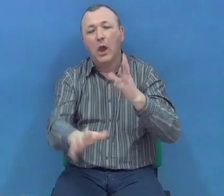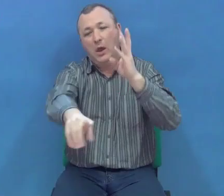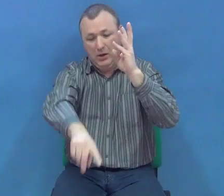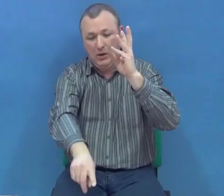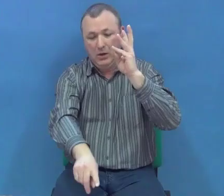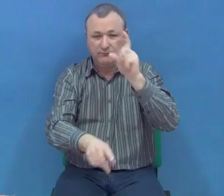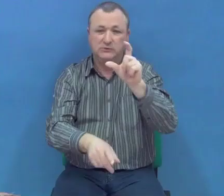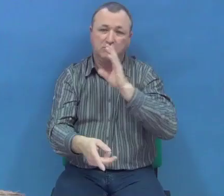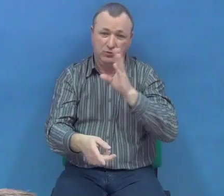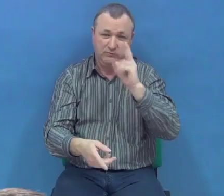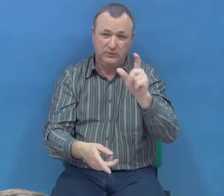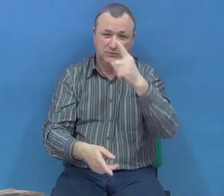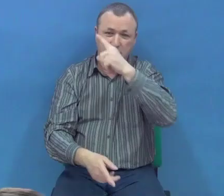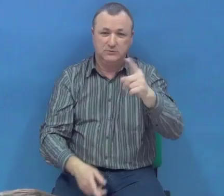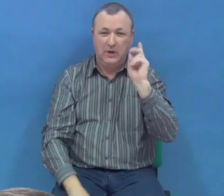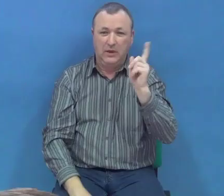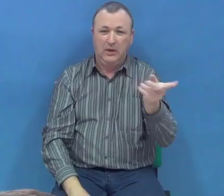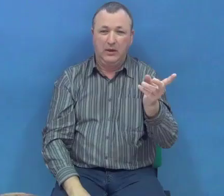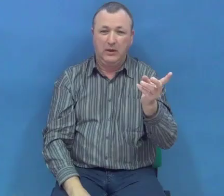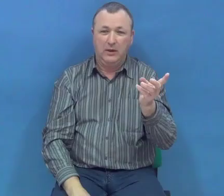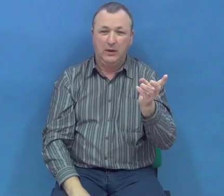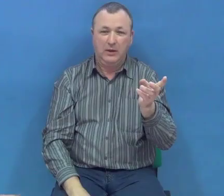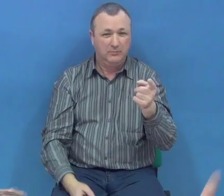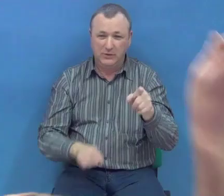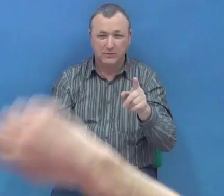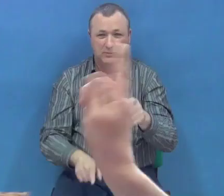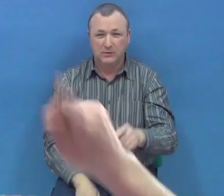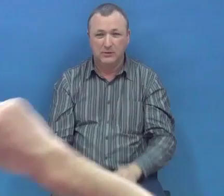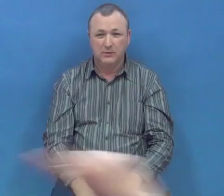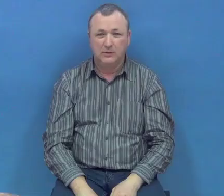Ten znak to chyba informuje, że nie wolno iść do WC. Czy to nie ma znaczenia?